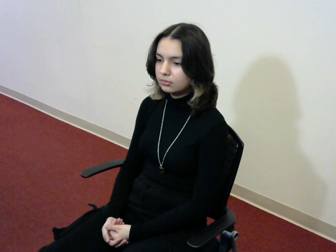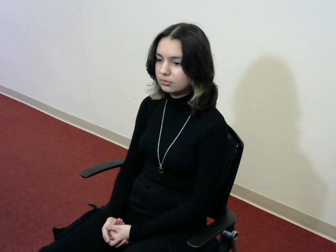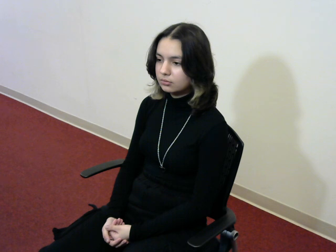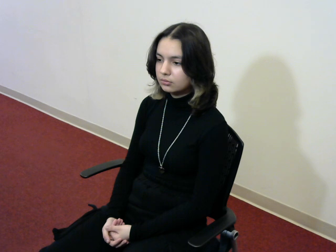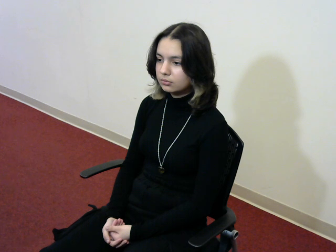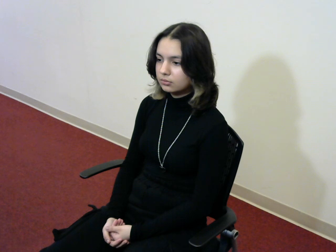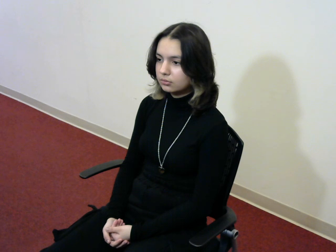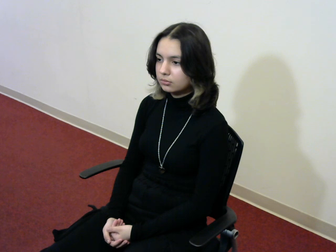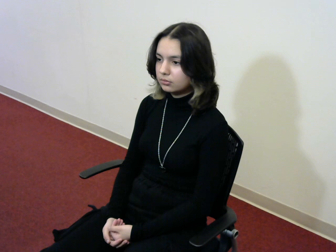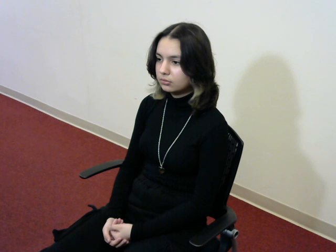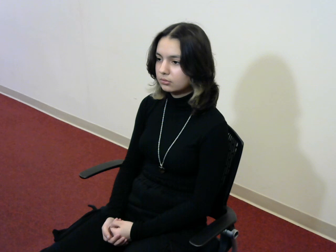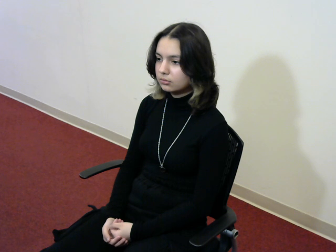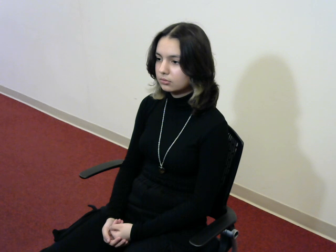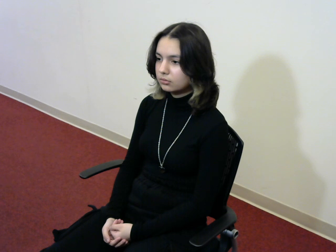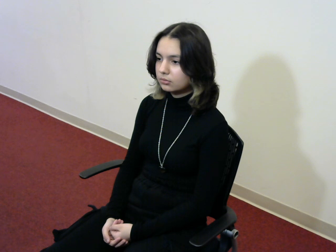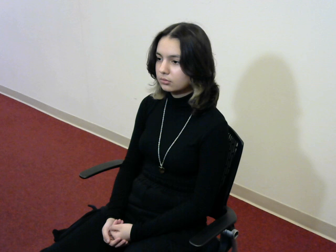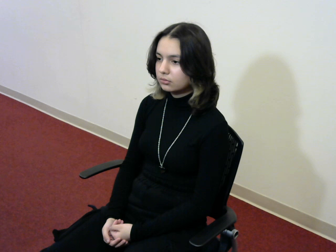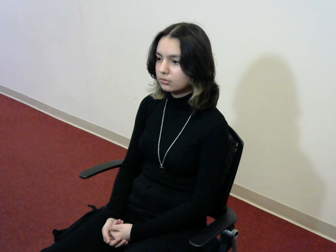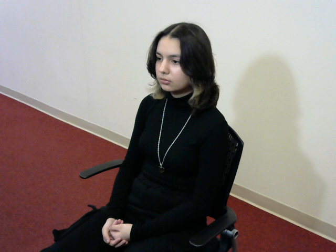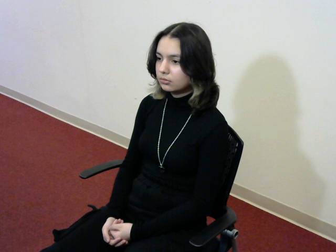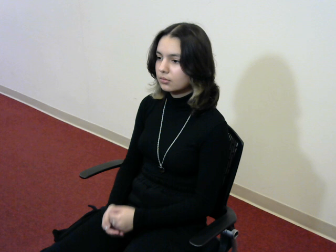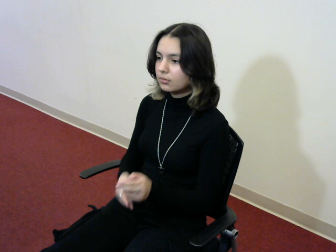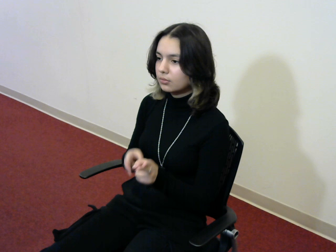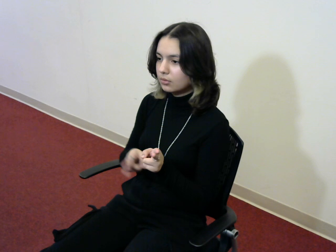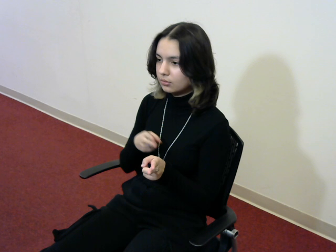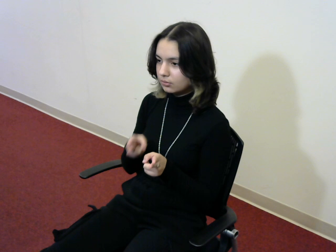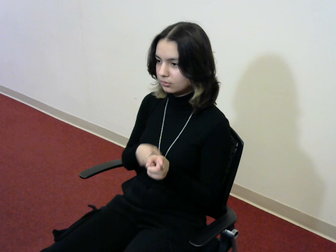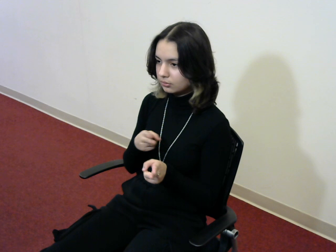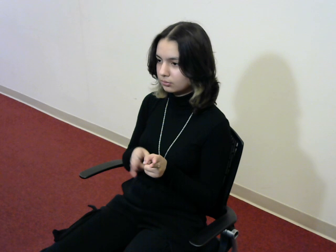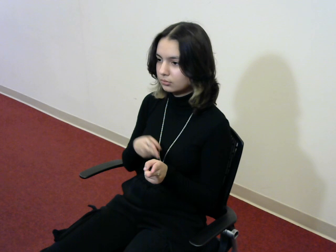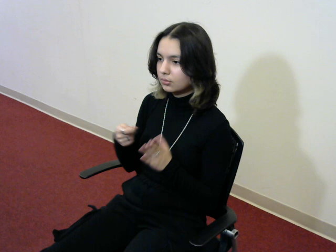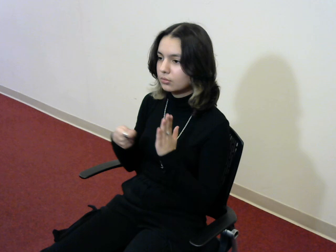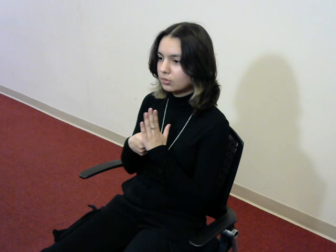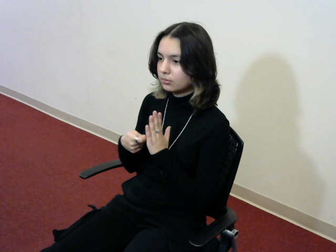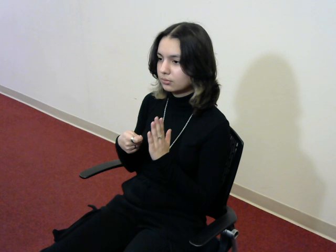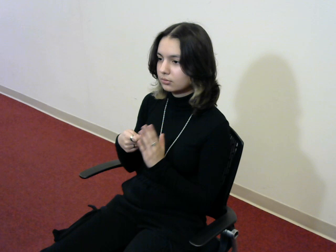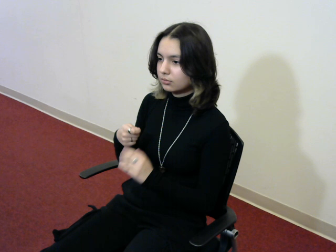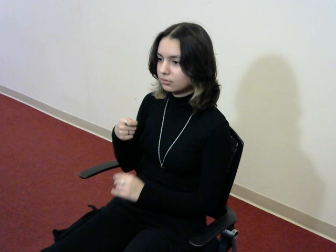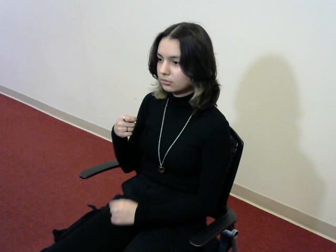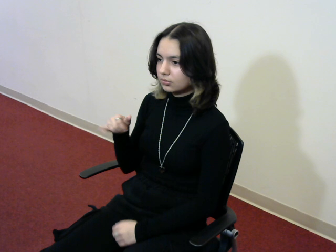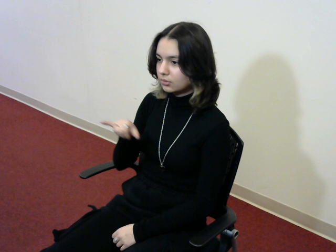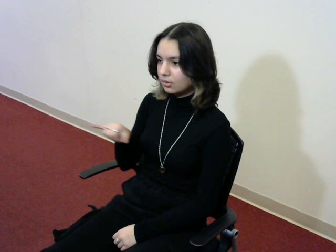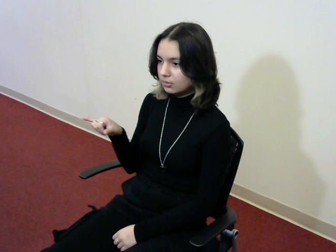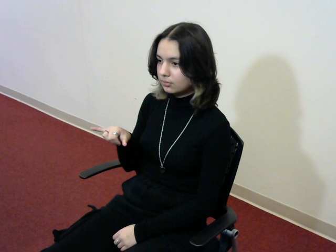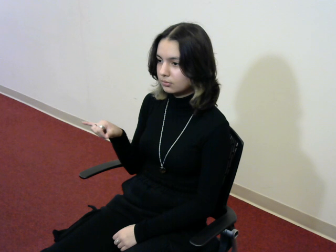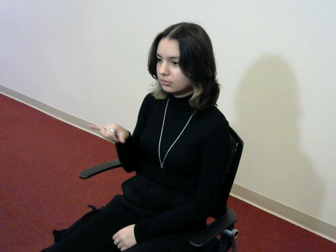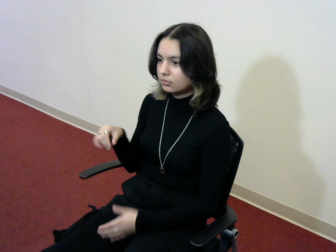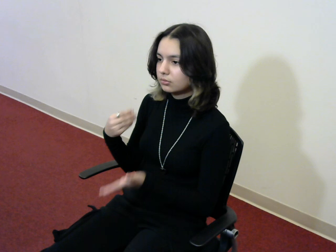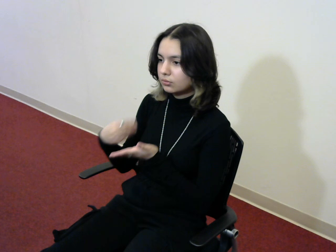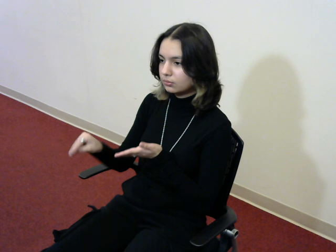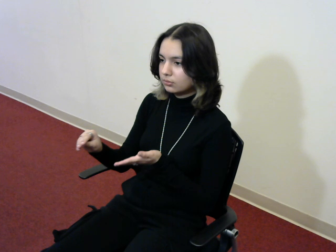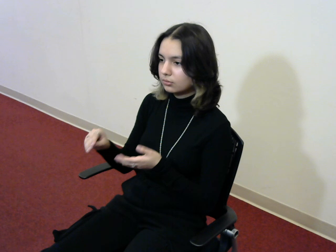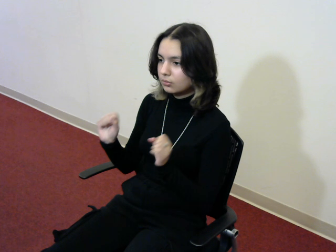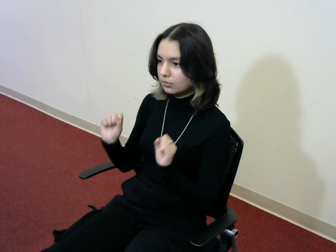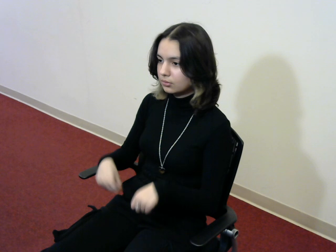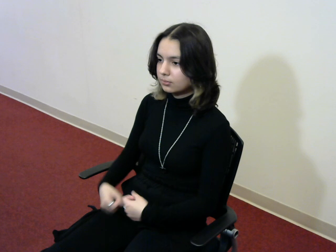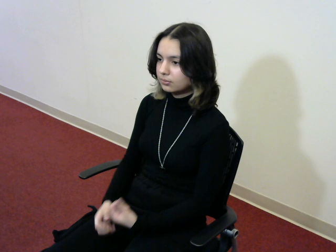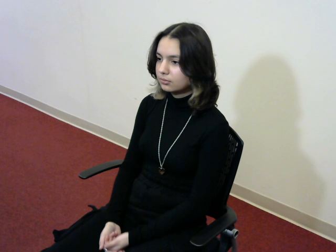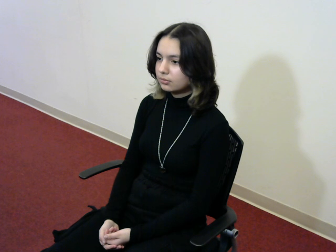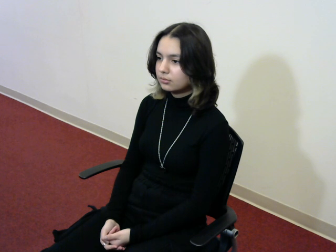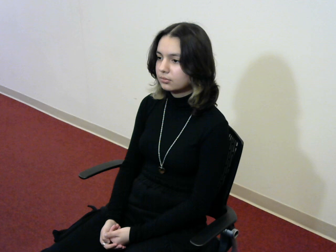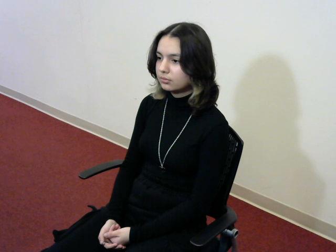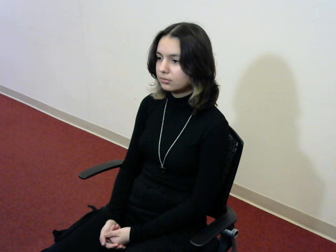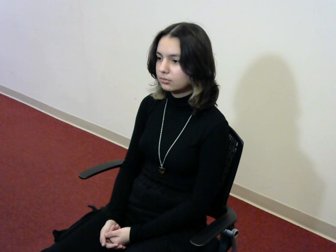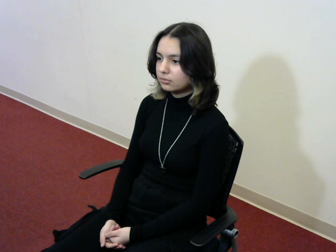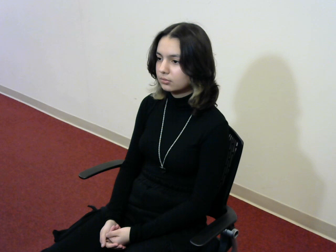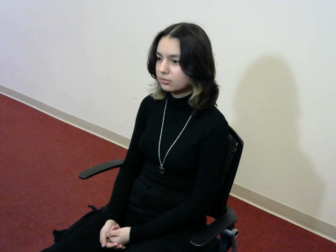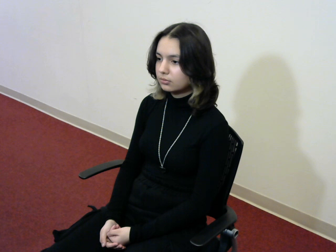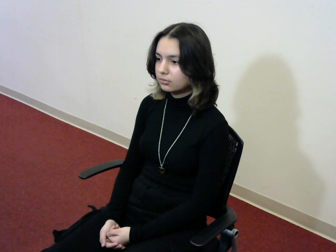Qatar biletini haradan almaq olar?